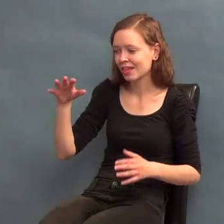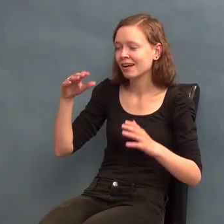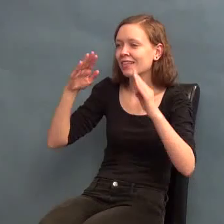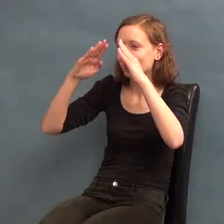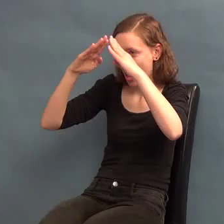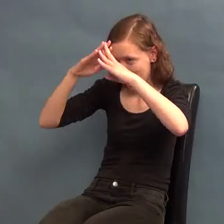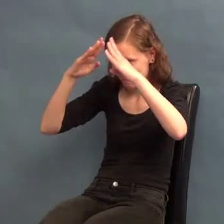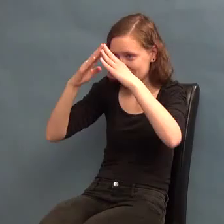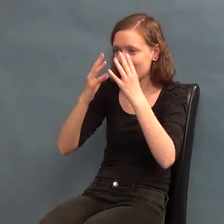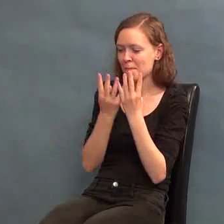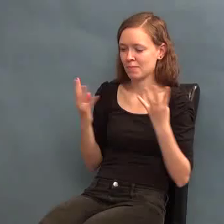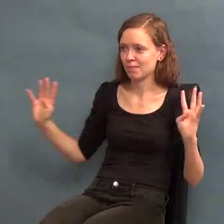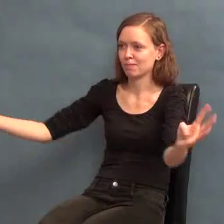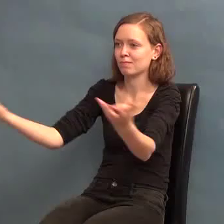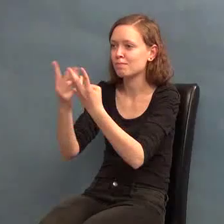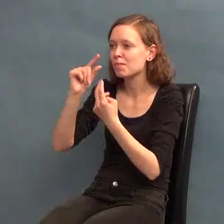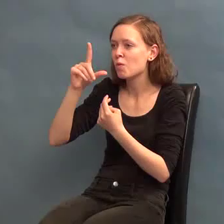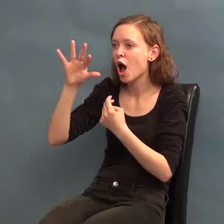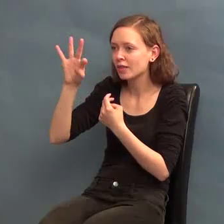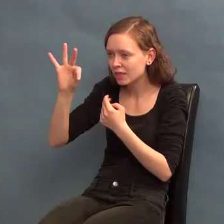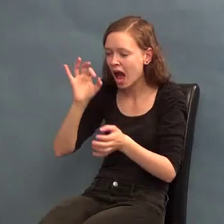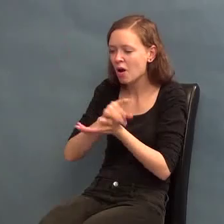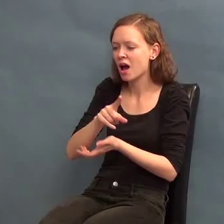Dom jest dookoła ogrodzony płotem.